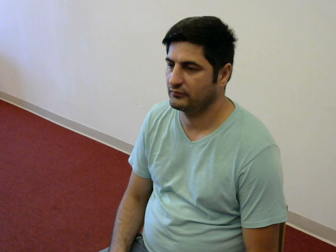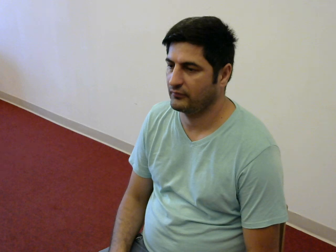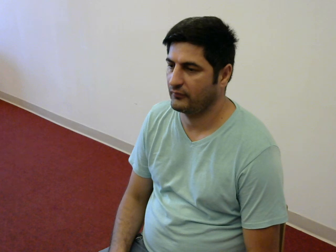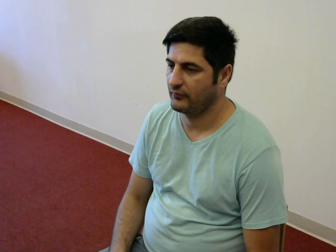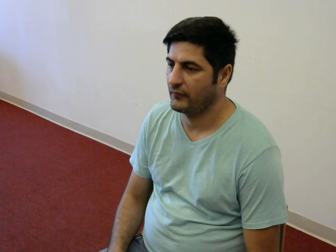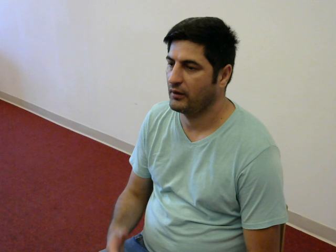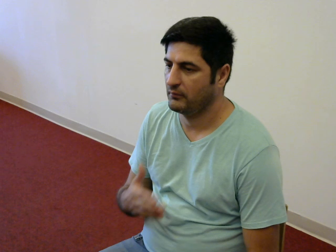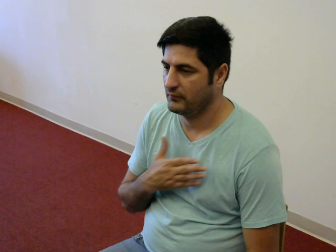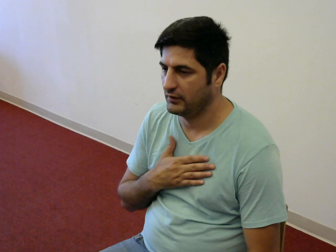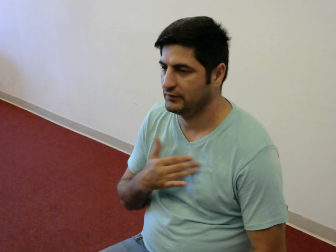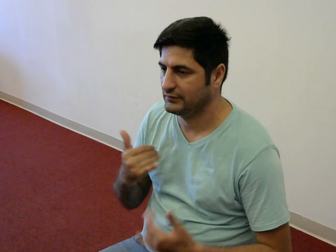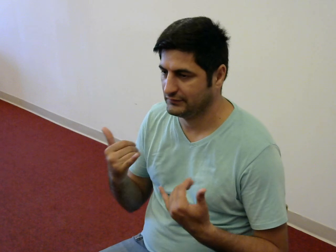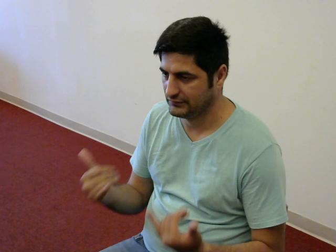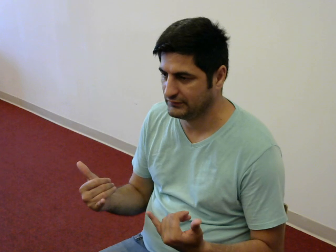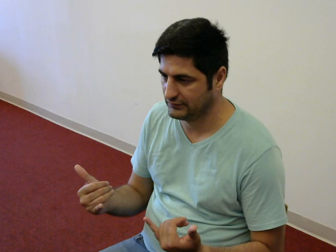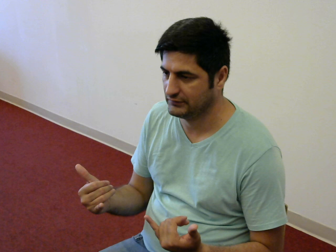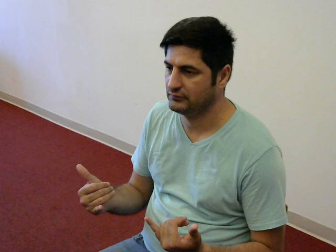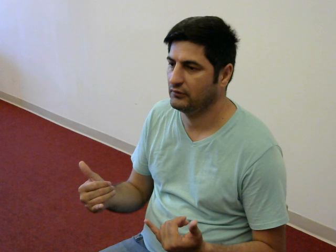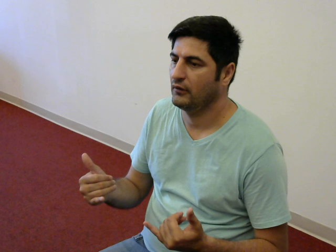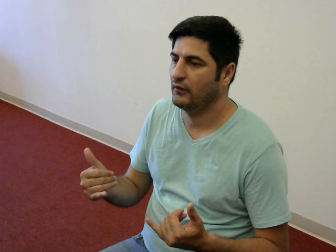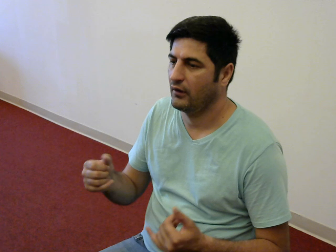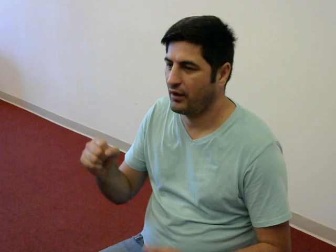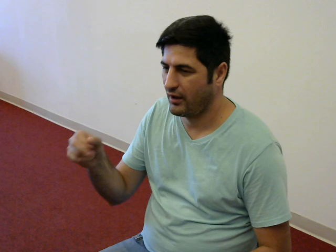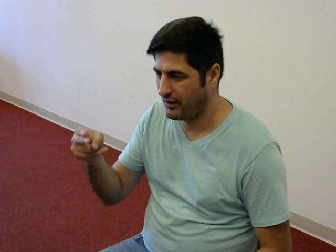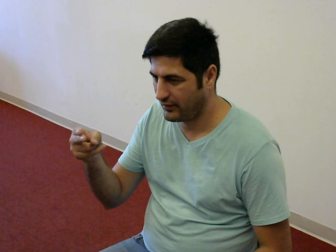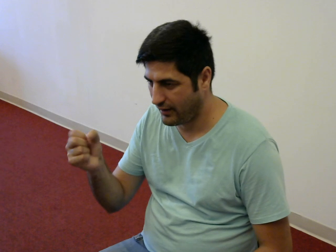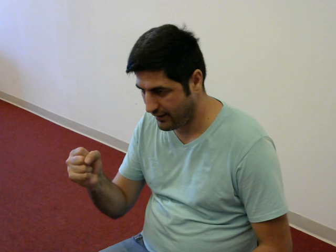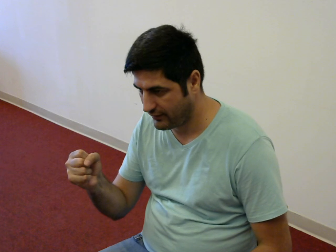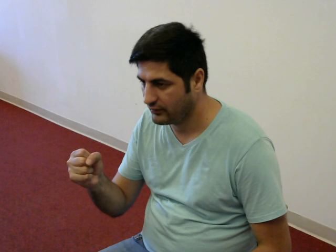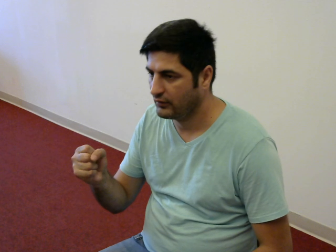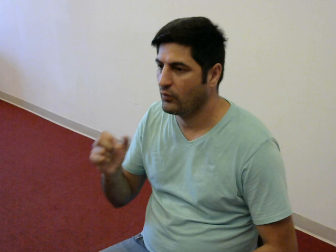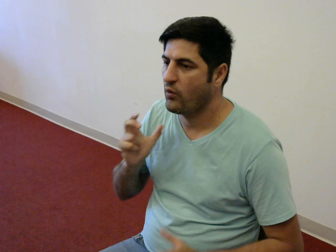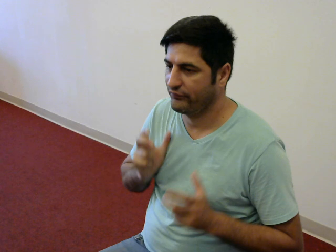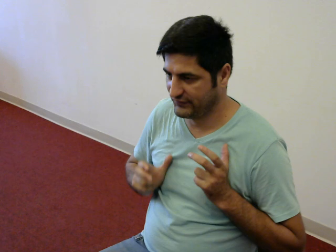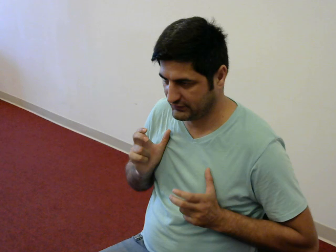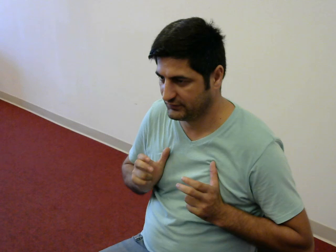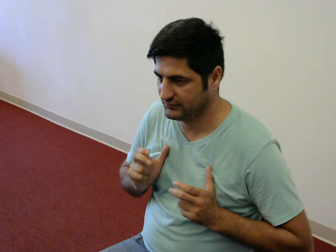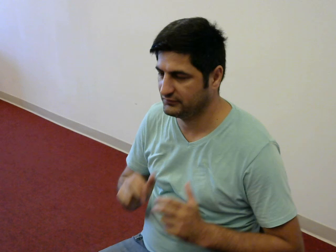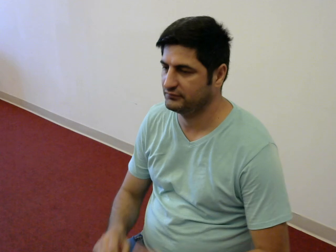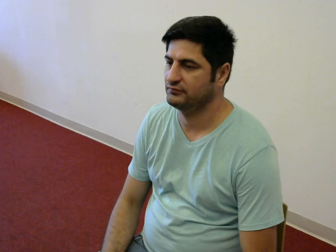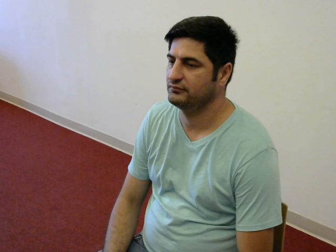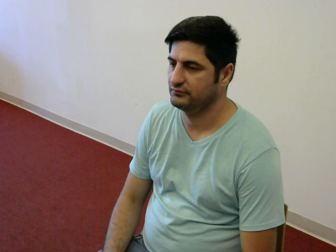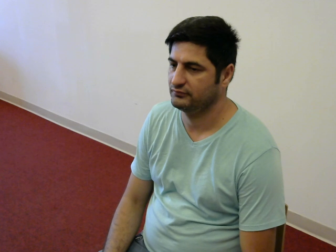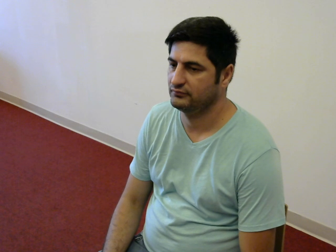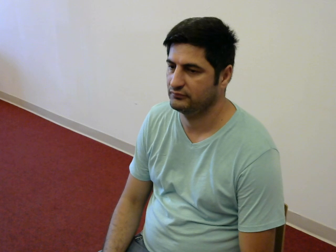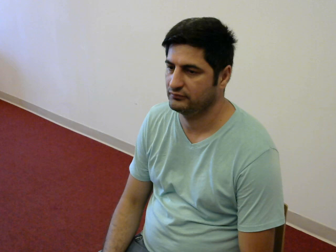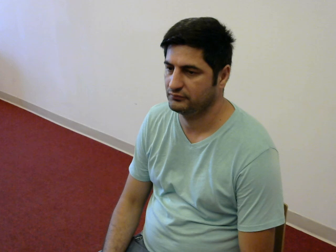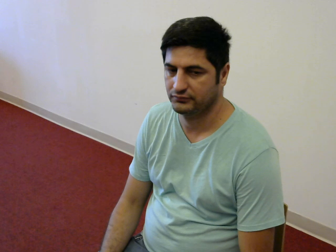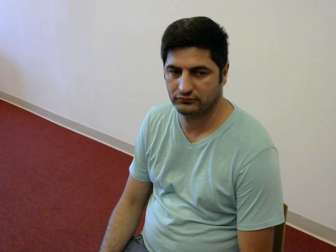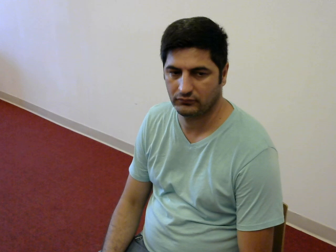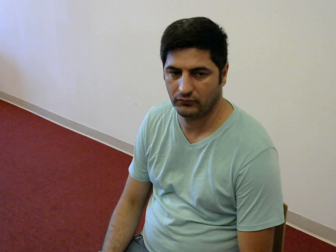Mən indi ADA universitetindəyəm